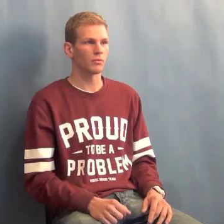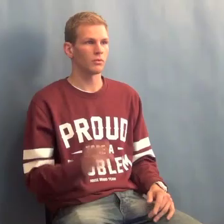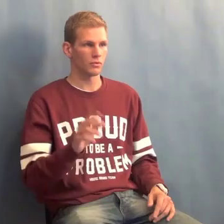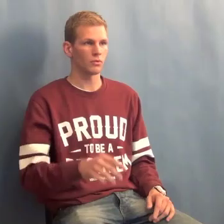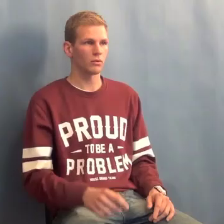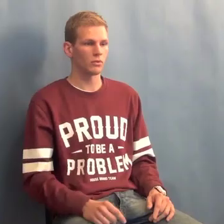Można.